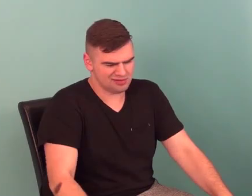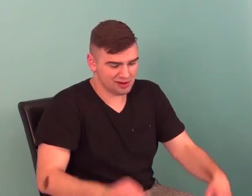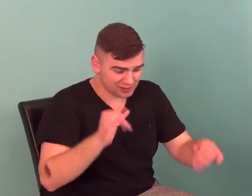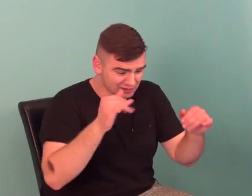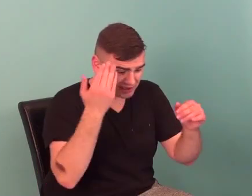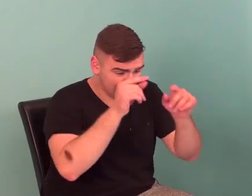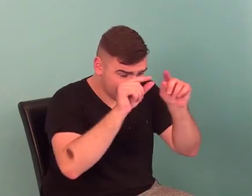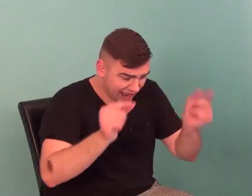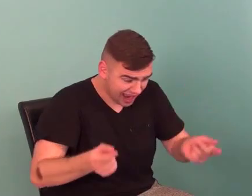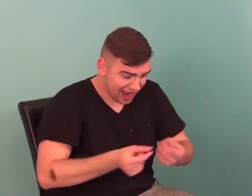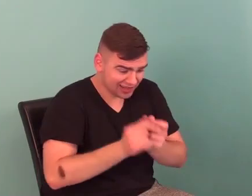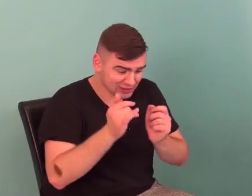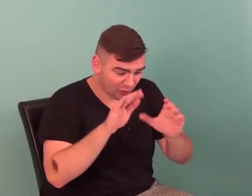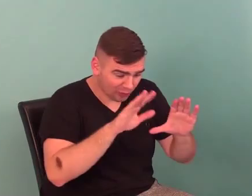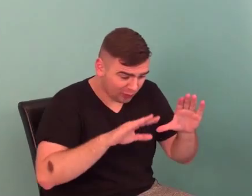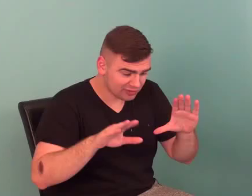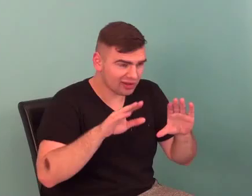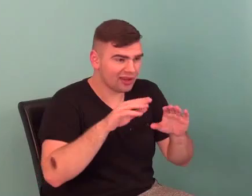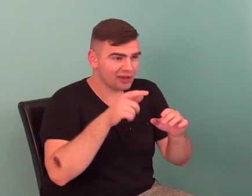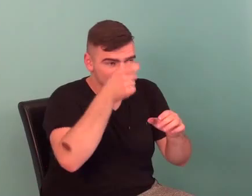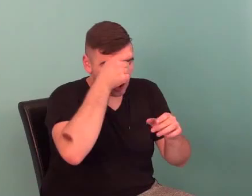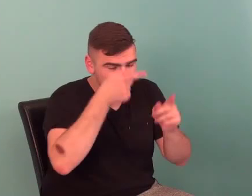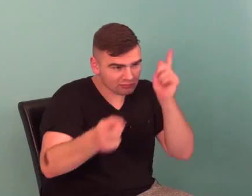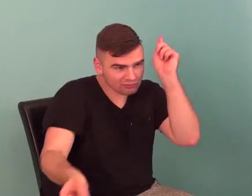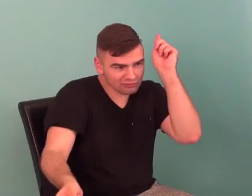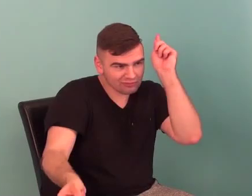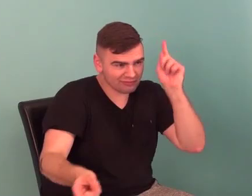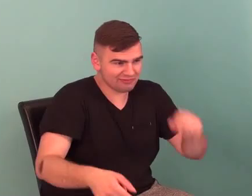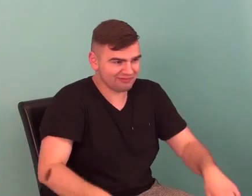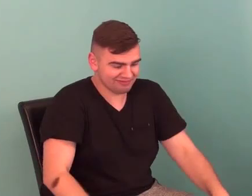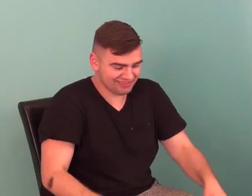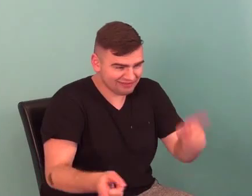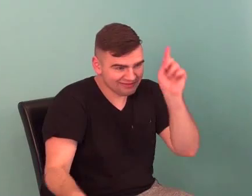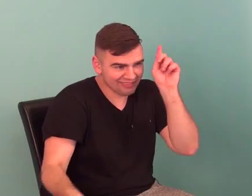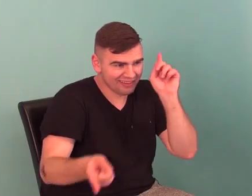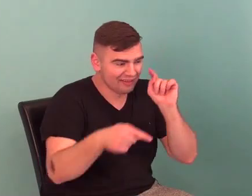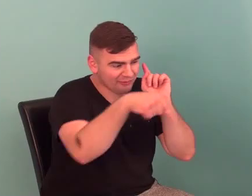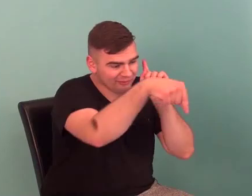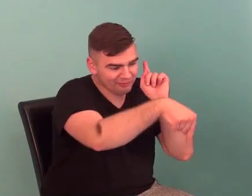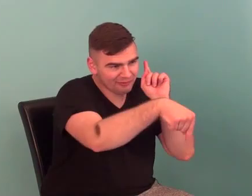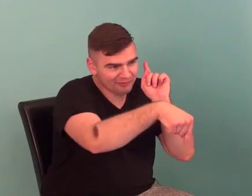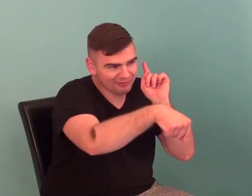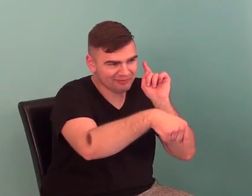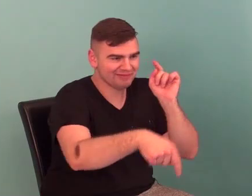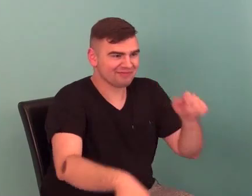Jest czarny trójkąt na żółtym tle, a w nim człowiek, jego prawa noga jest w górze, a obok niego strzałka w dół.